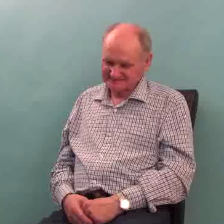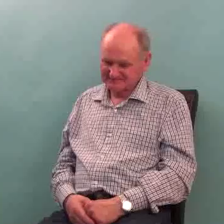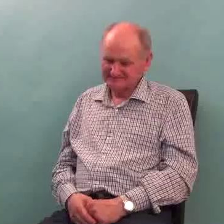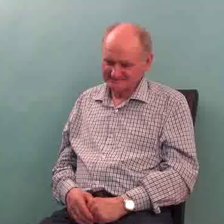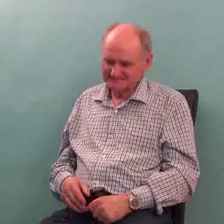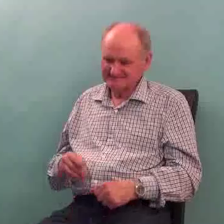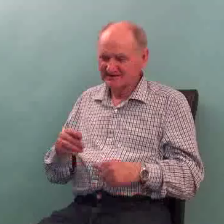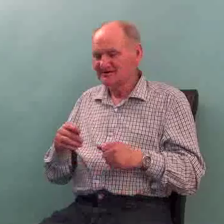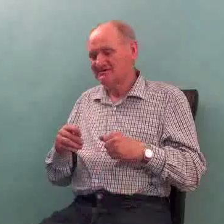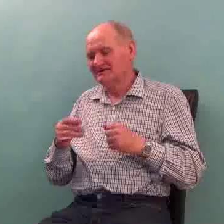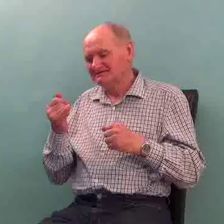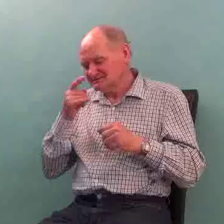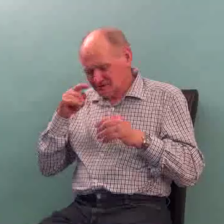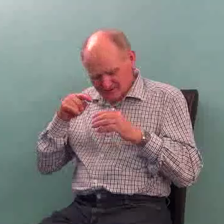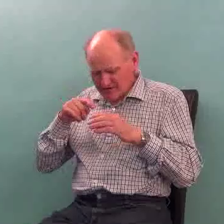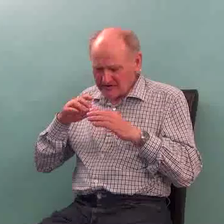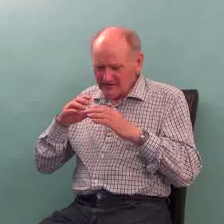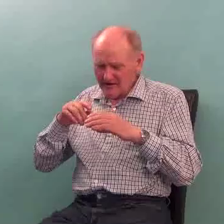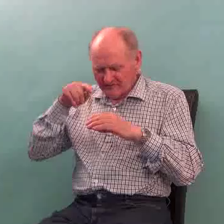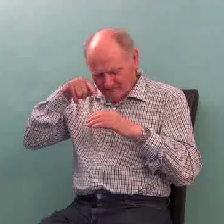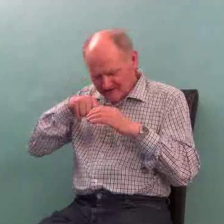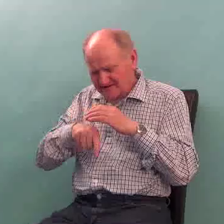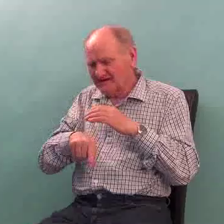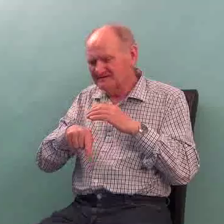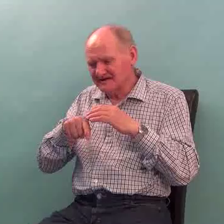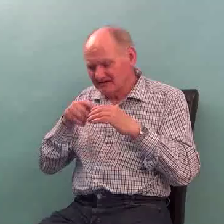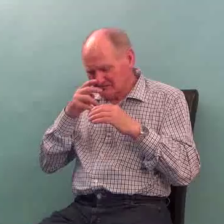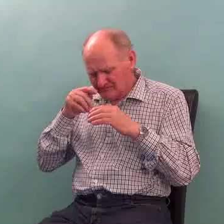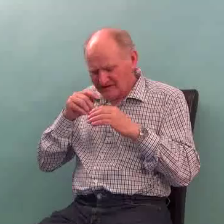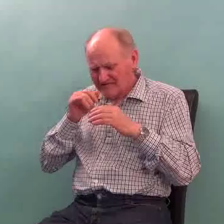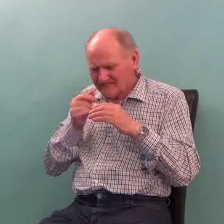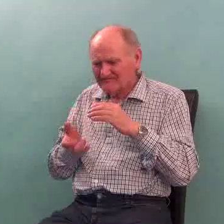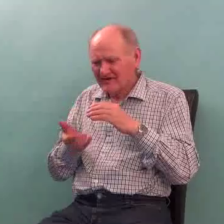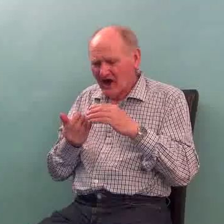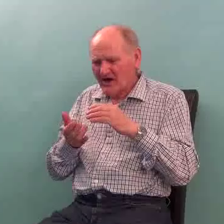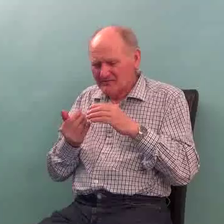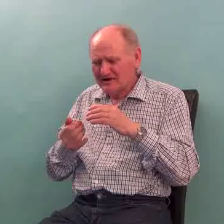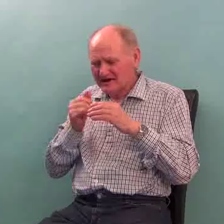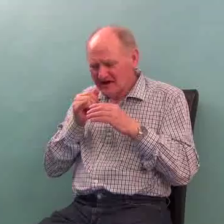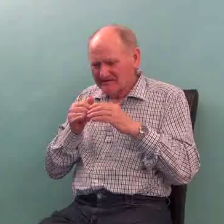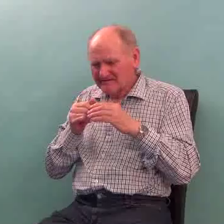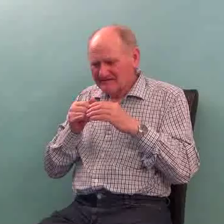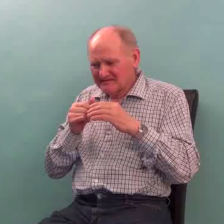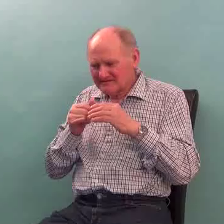Dziecko zagląda do dziury w ziemi i woła, krzyczy.